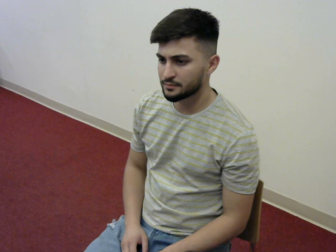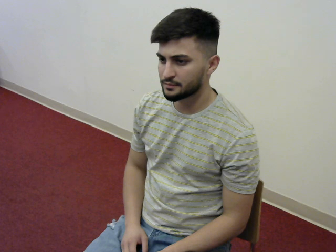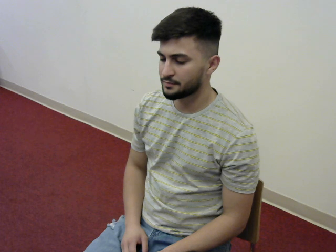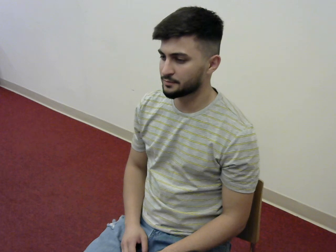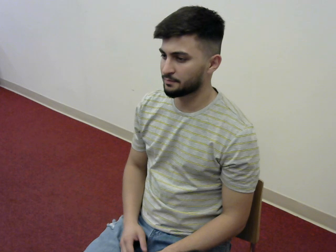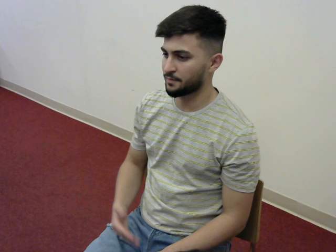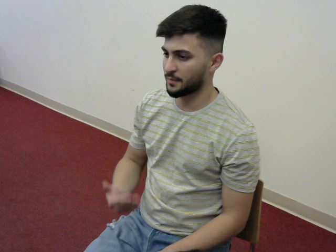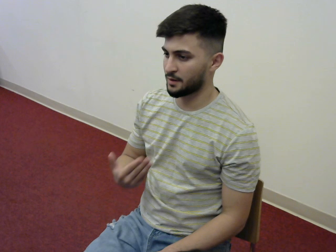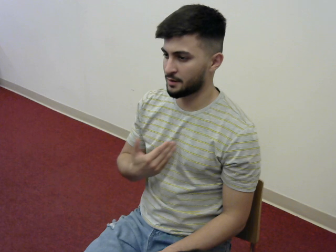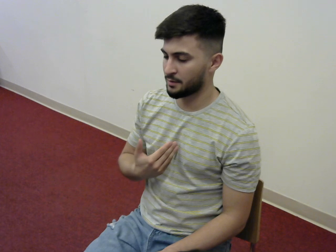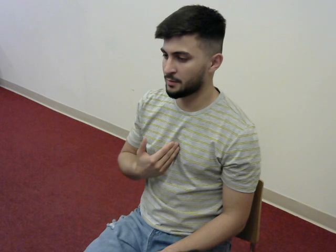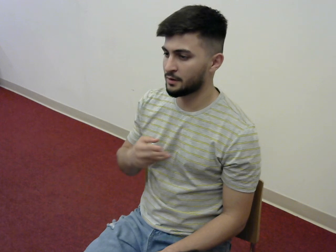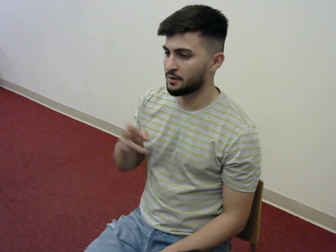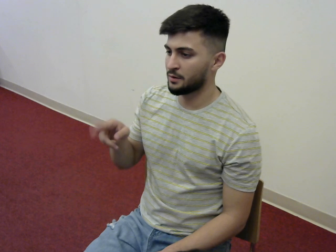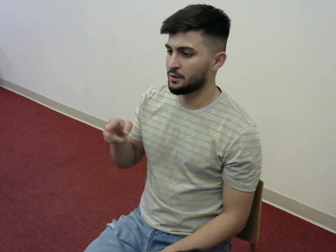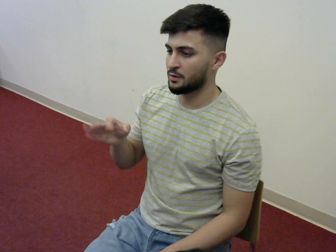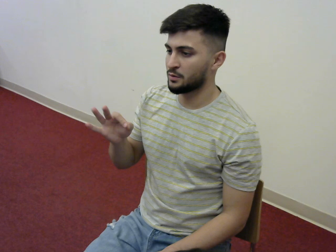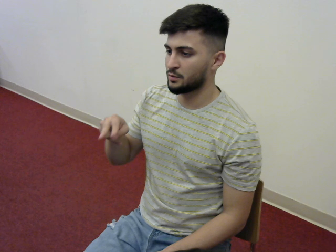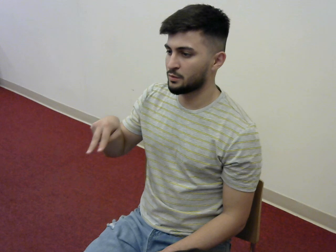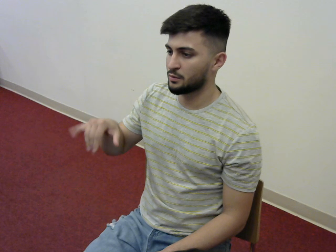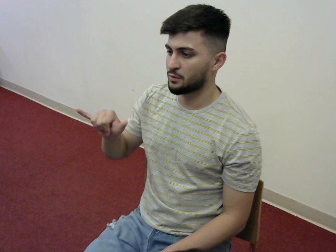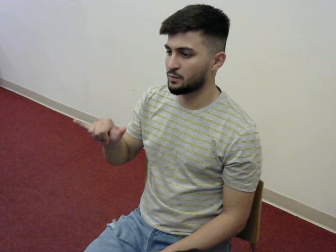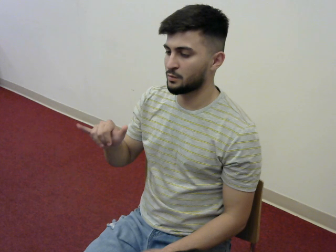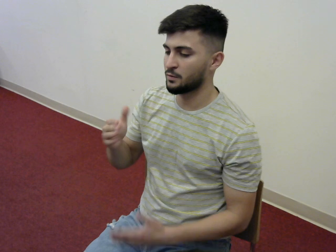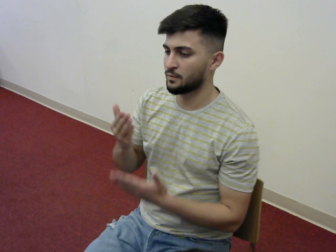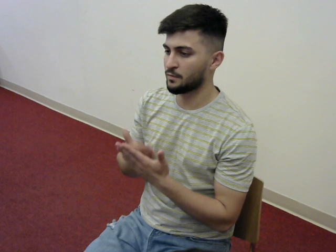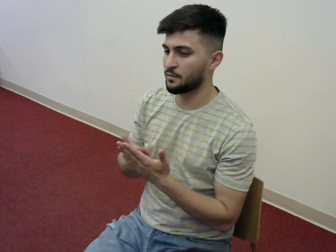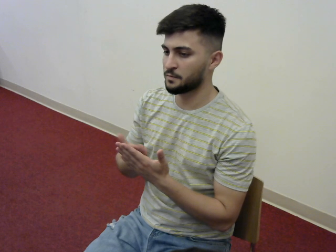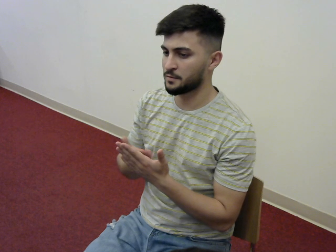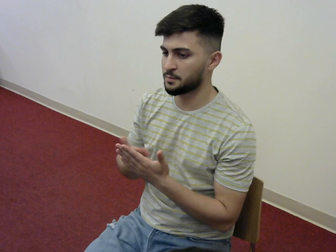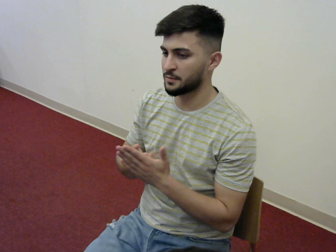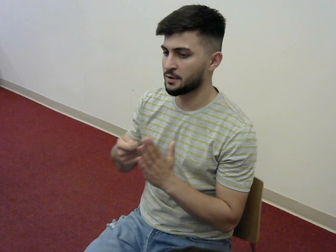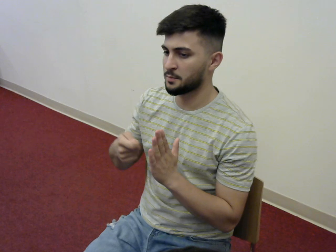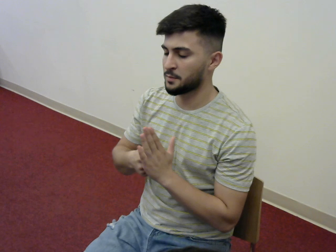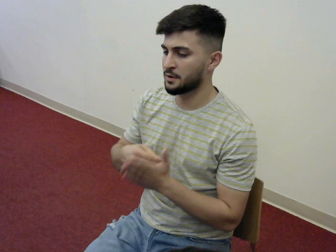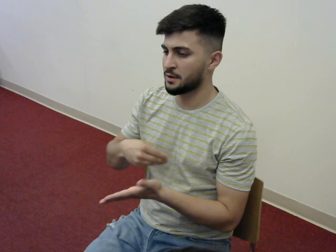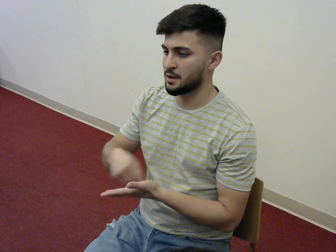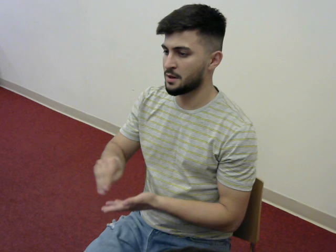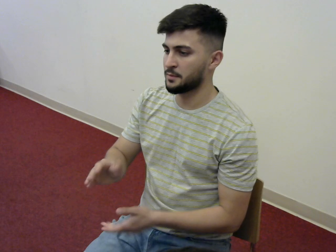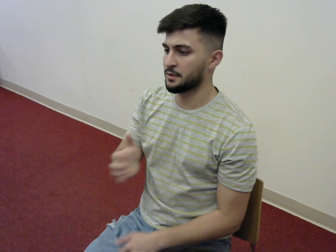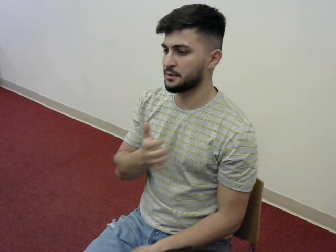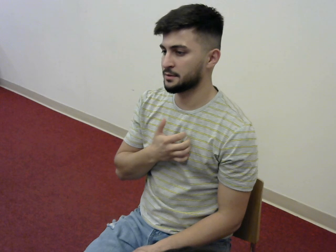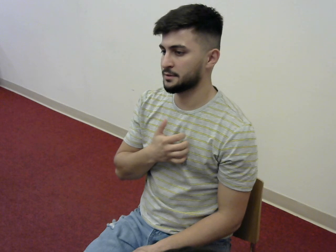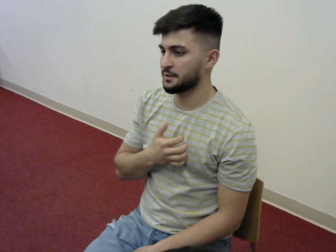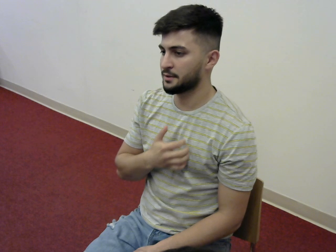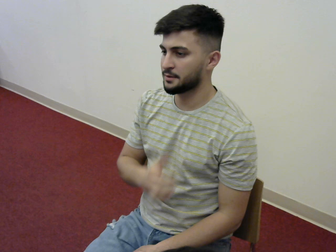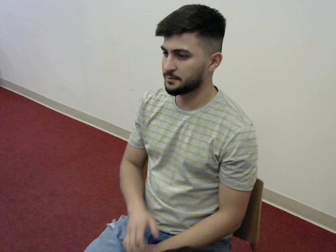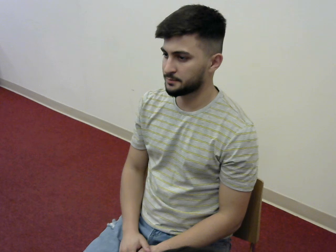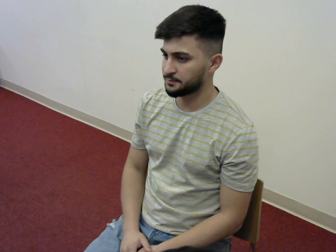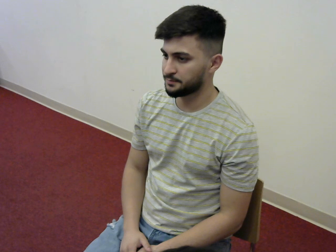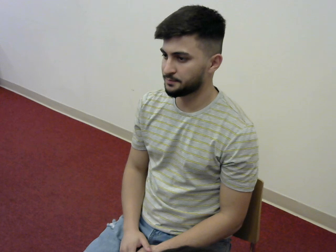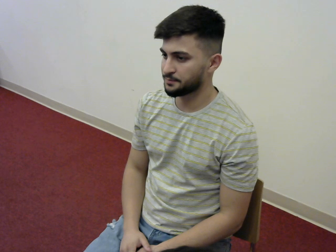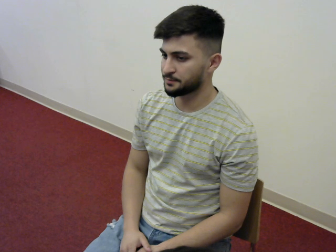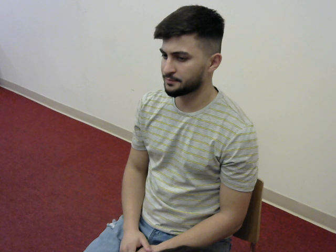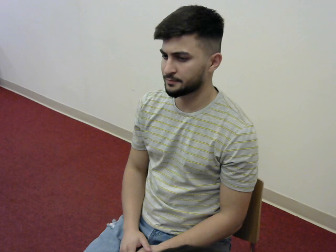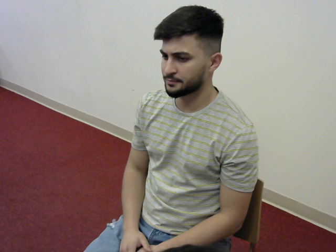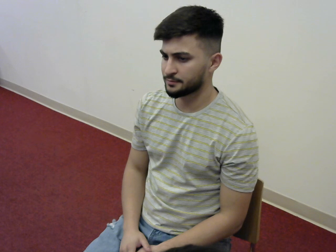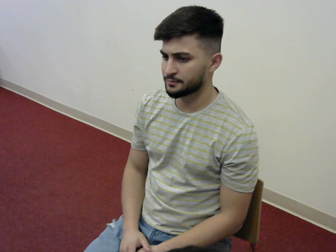Mən "Dolu" filminə bilet almaq istəyirəm